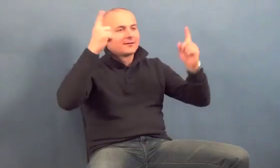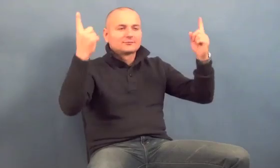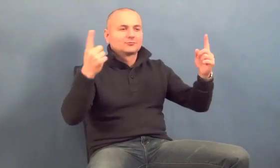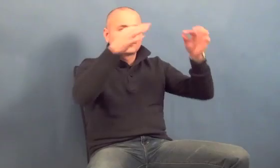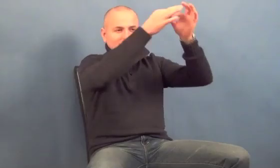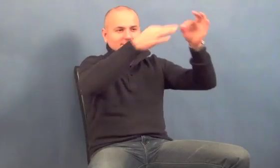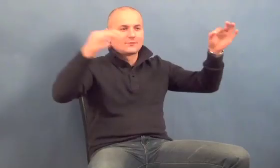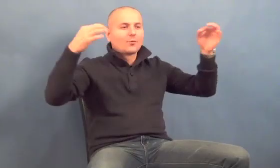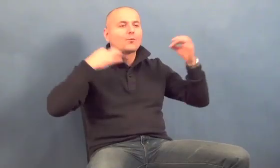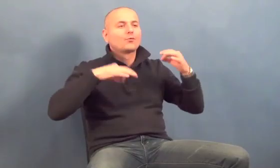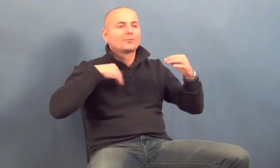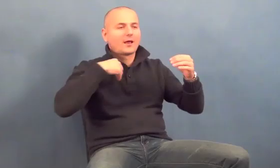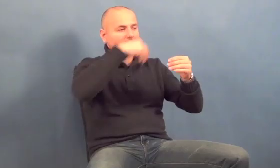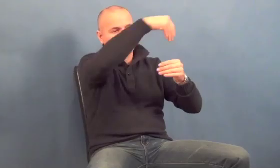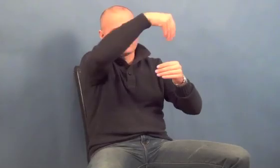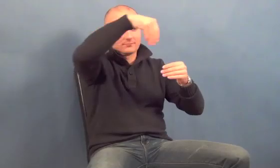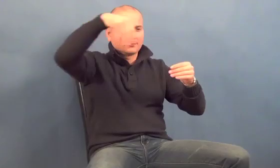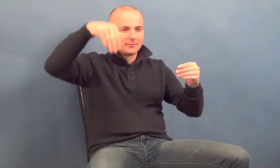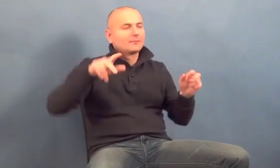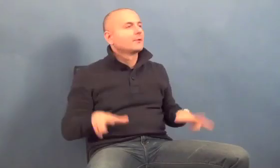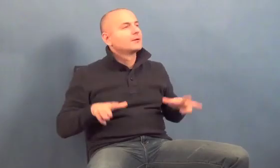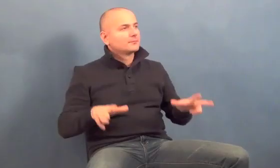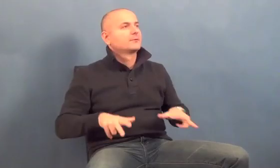Wiesz, są takie słupy ze sznurkami, na których wiszą ubranie.